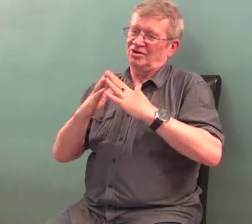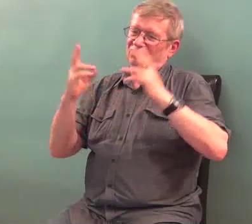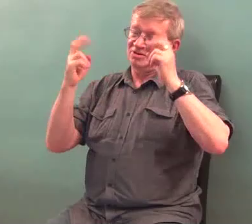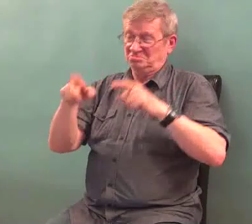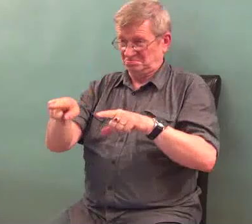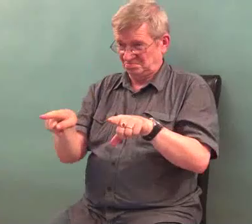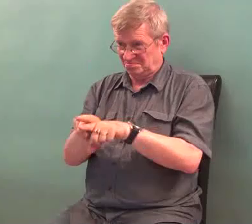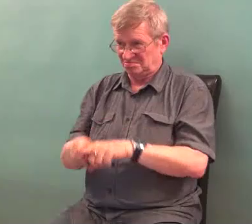Ty też?